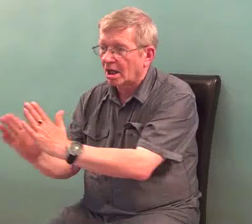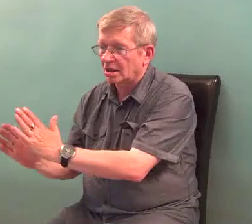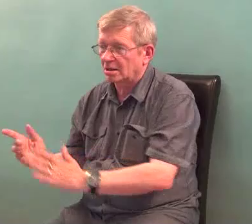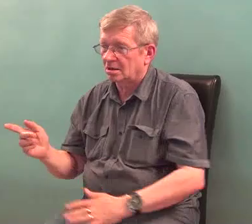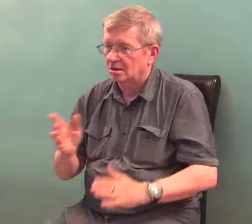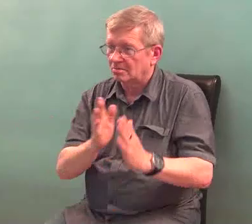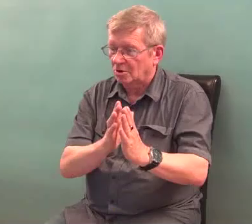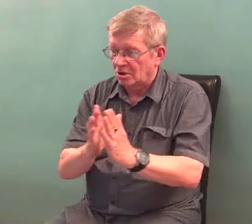Po kolei.